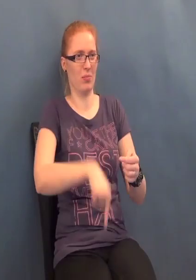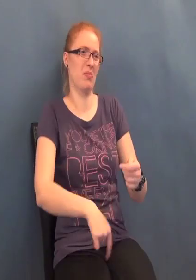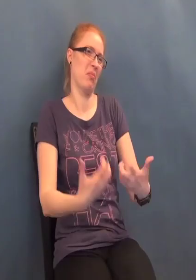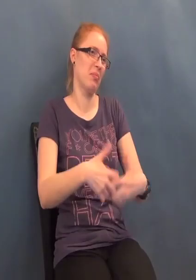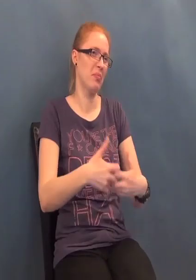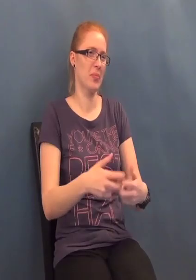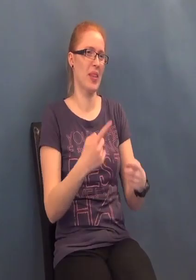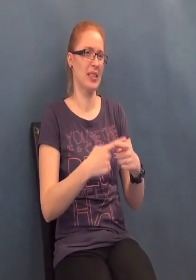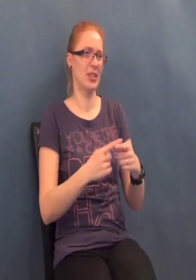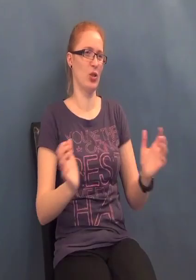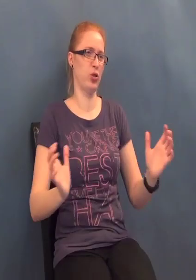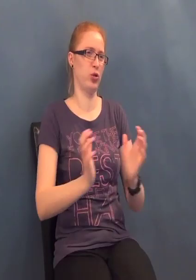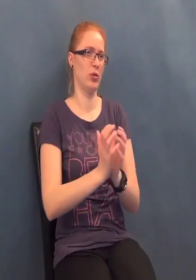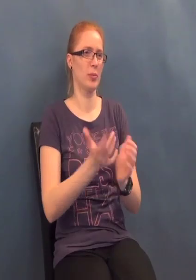Tam w dole jest jakaś maszyna, jakiś sprzęt do zamykania.